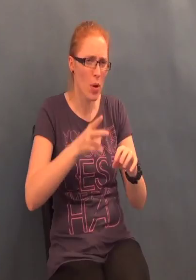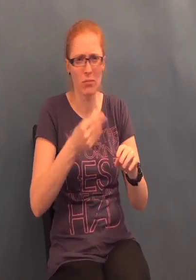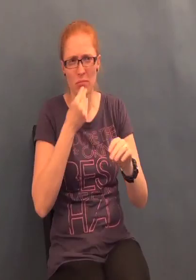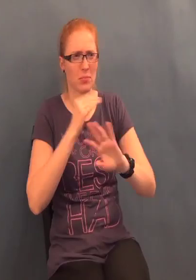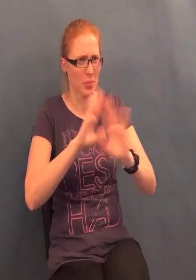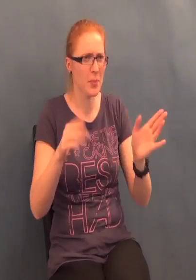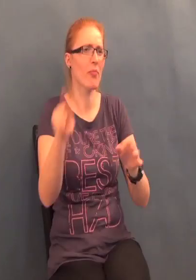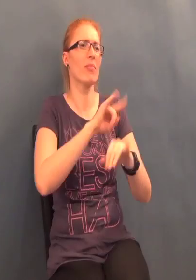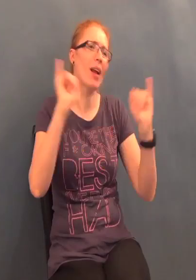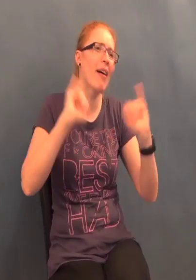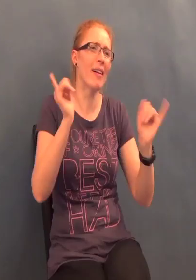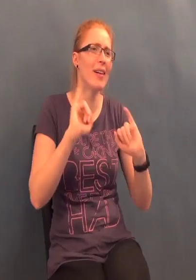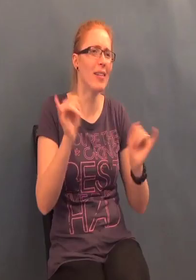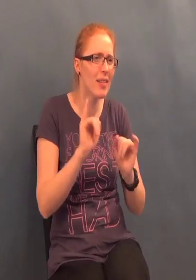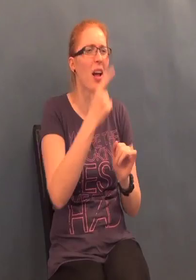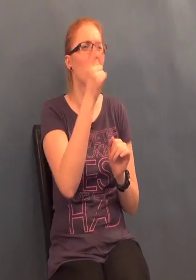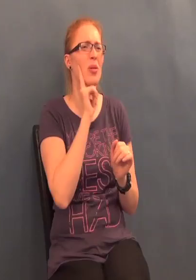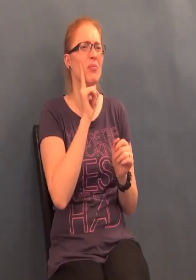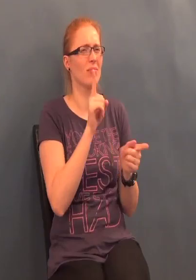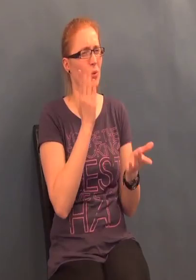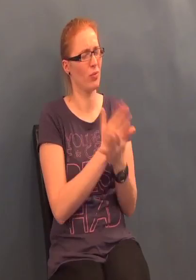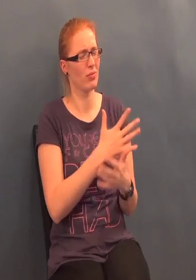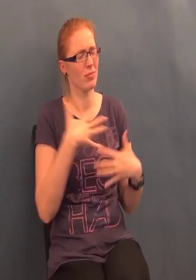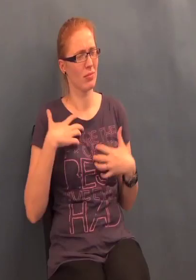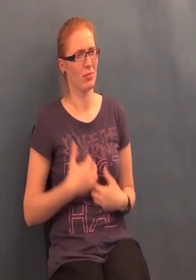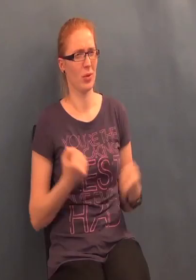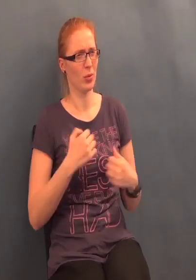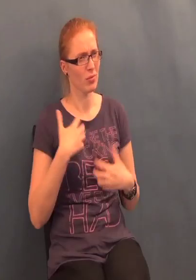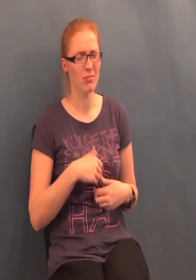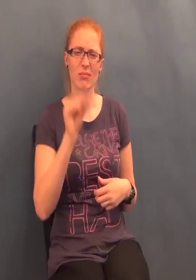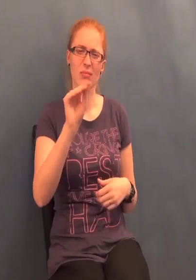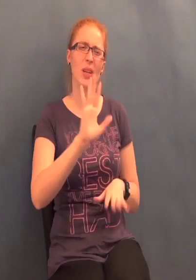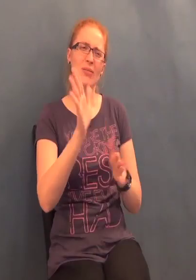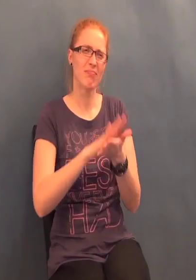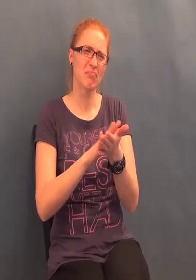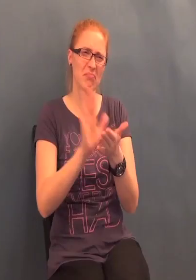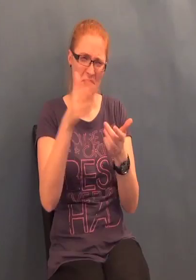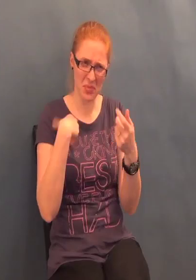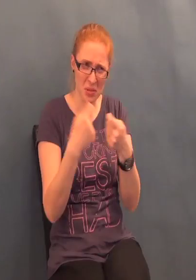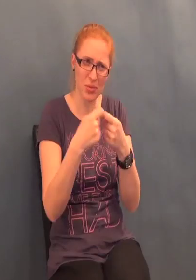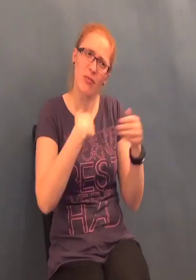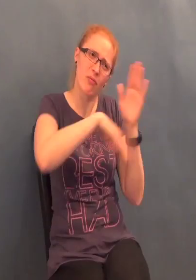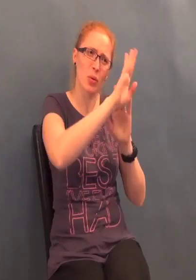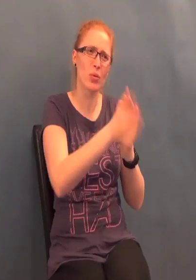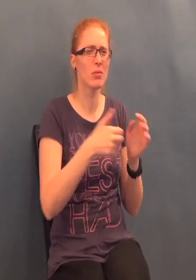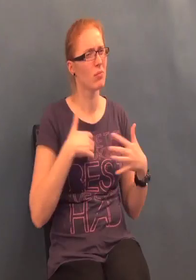Po kolacji rozmawiają. Jeden mężczyzna poczuł się bardzo zmęczony. Przeprasza, że chciałby już odejść, bo jest zmęczony.